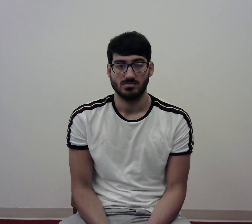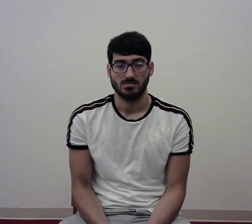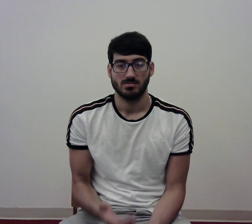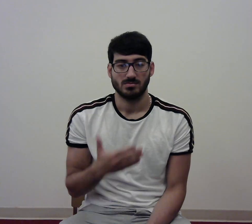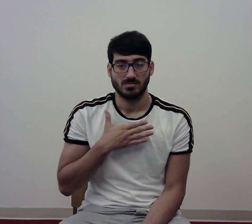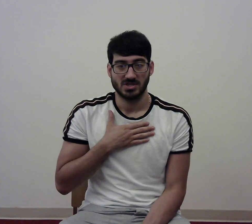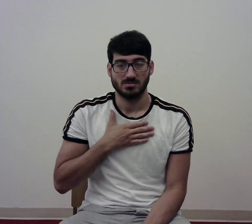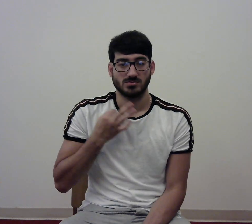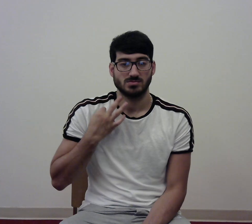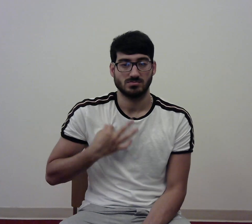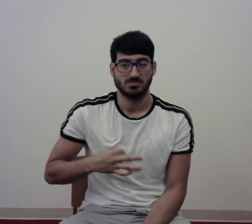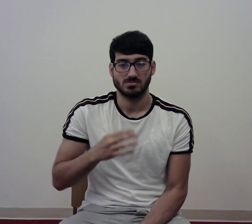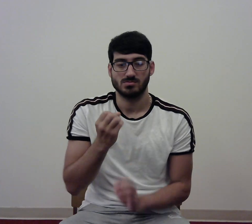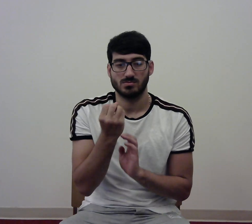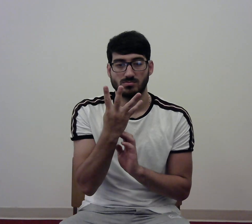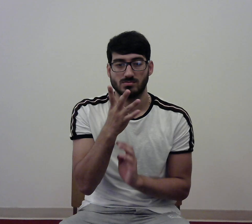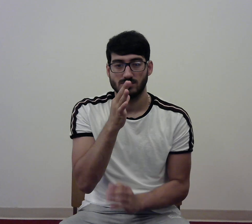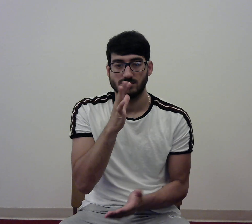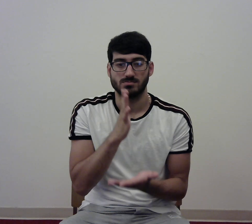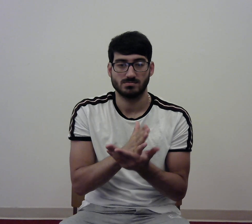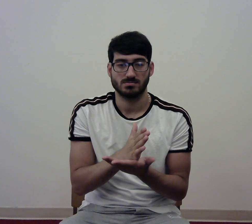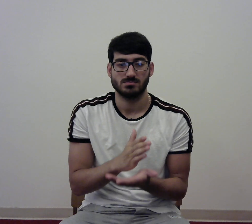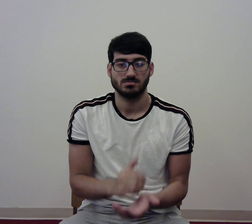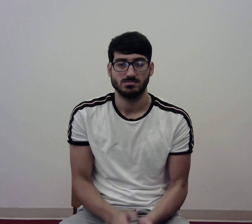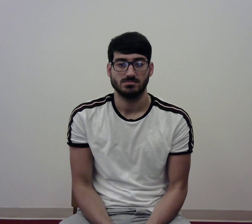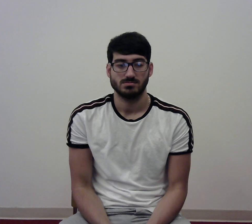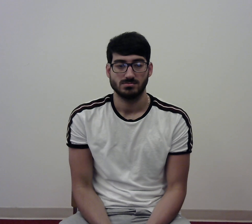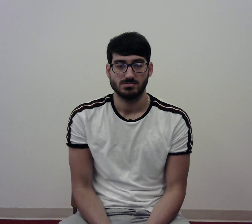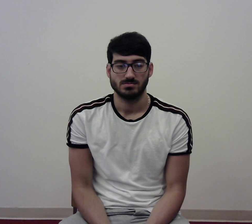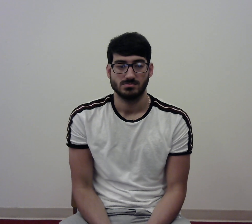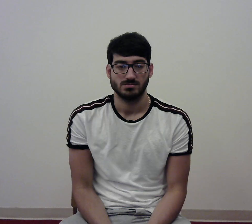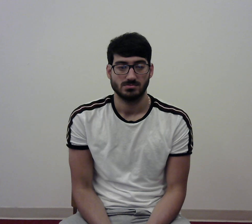Mənim oğlumun 14 yaşı var